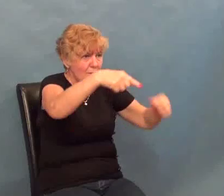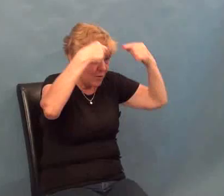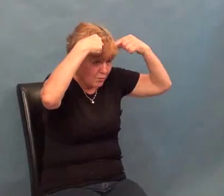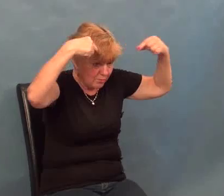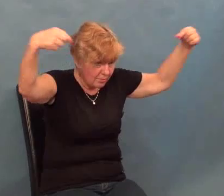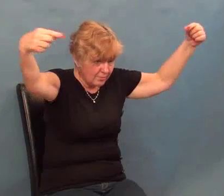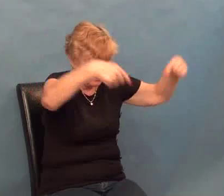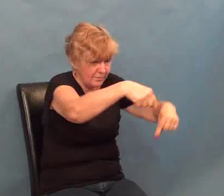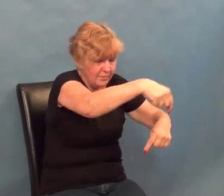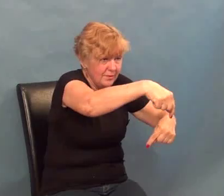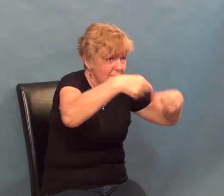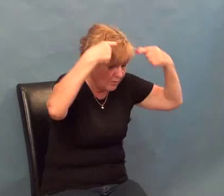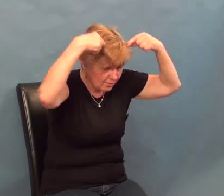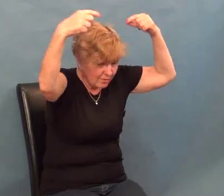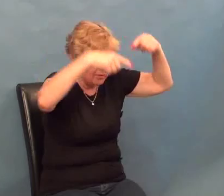A na nim coś w kształcie rogów.